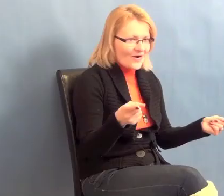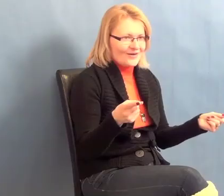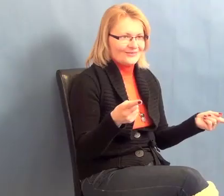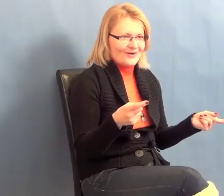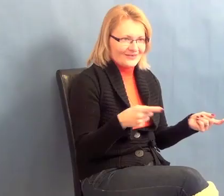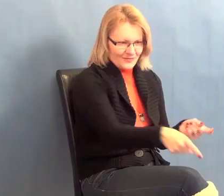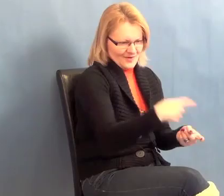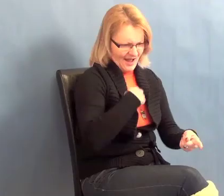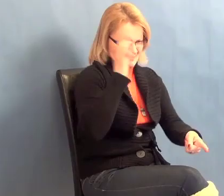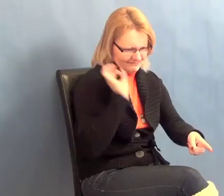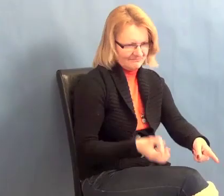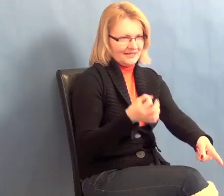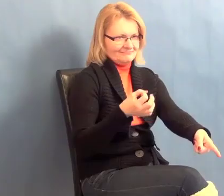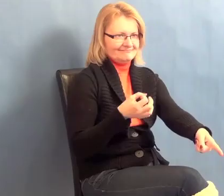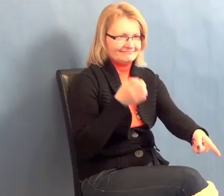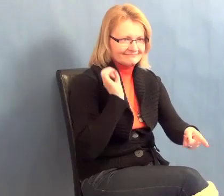To dobrze, akurat o to chodzi.